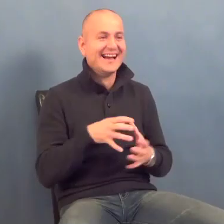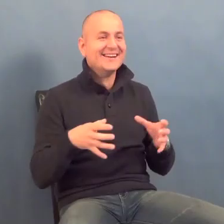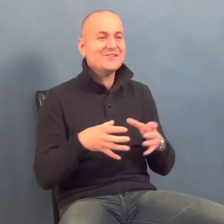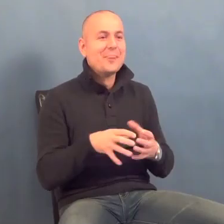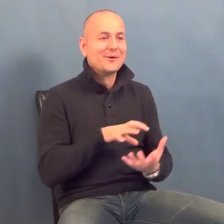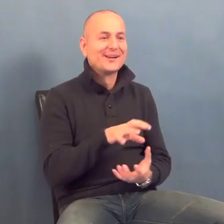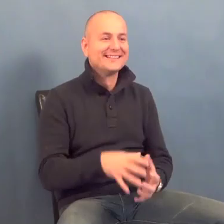Razem z rodziną.